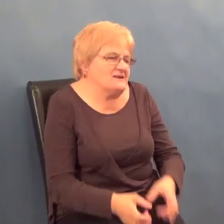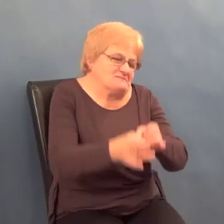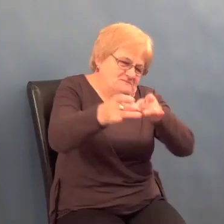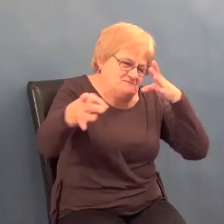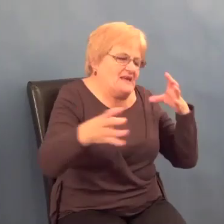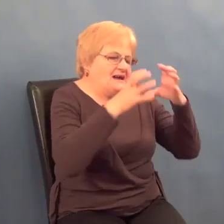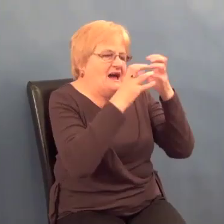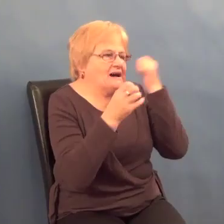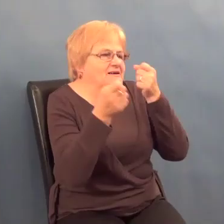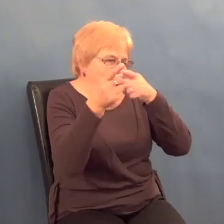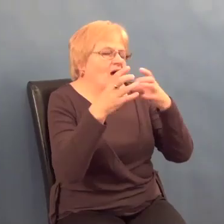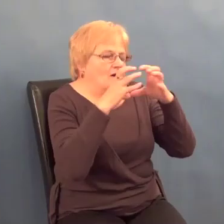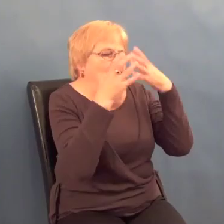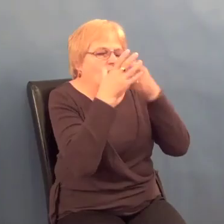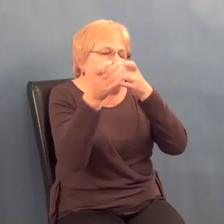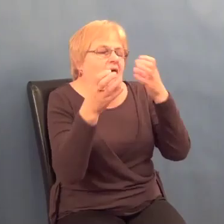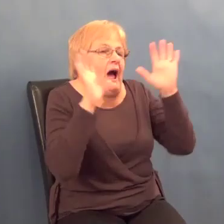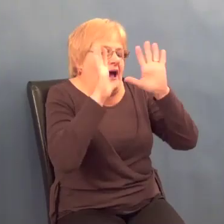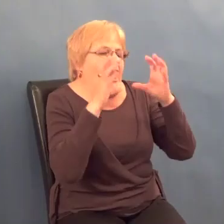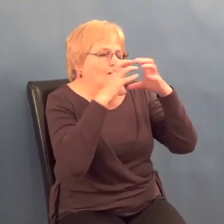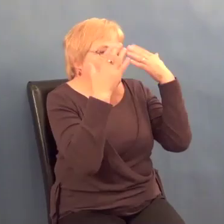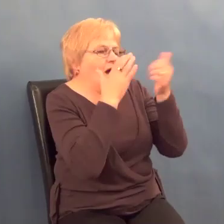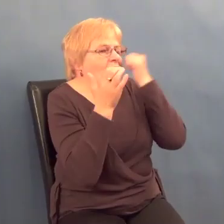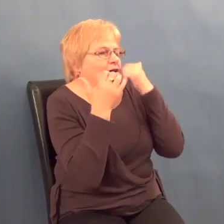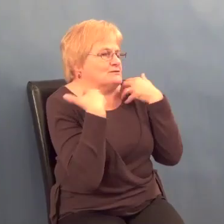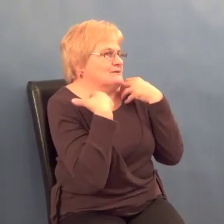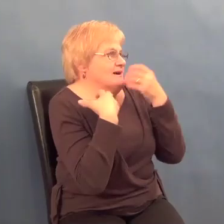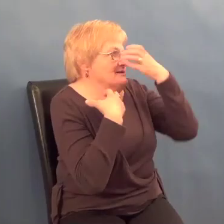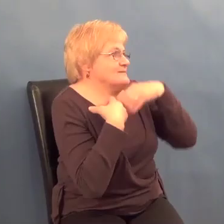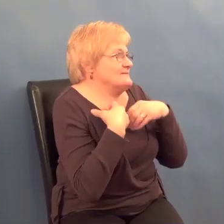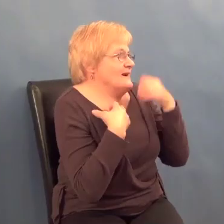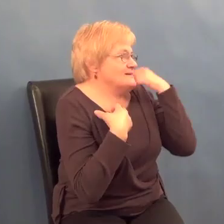Strzelać do jabłka, tak, strzelać w nie, a jabłka szkoda, świeże jest, lepiej zjeść.